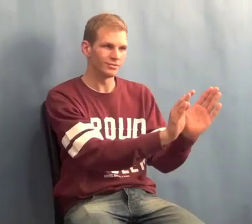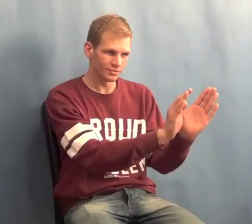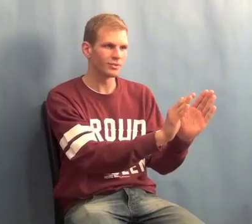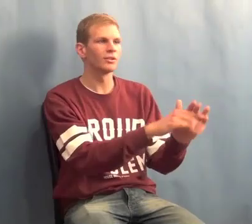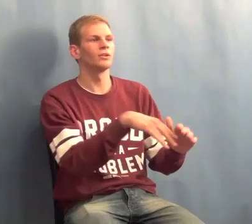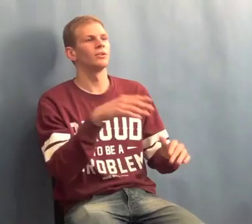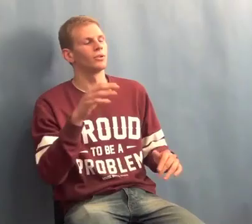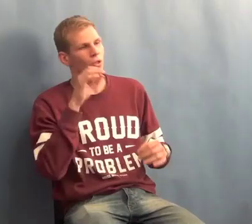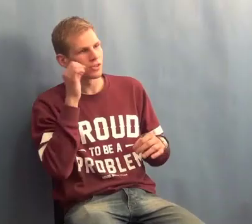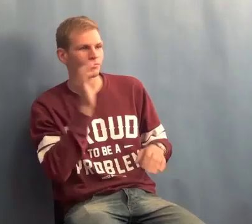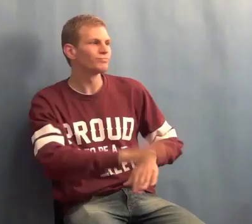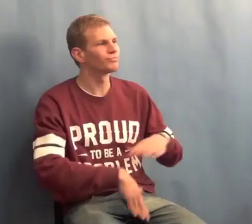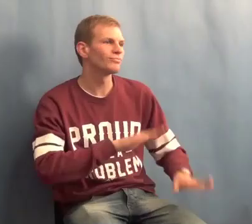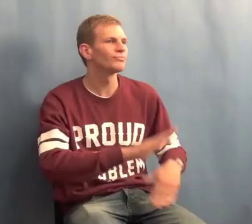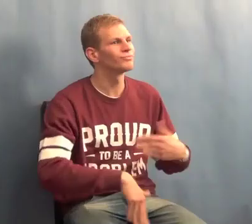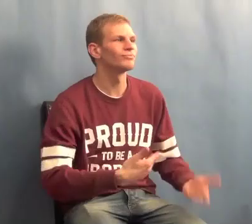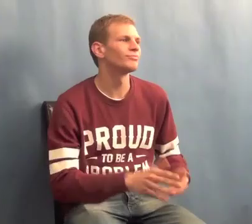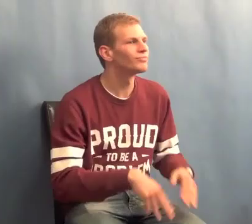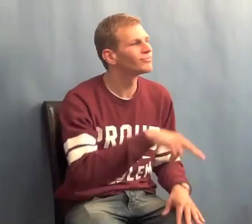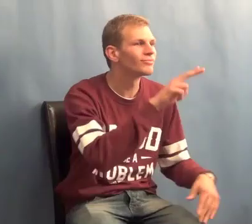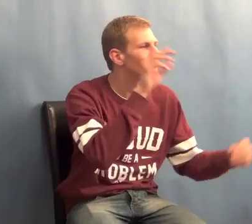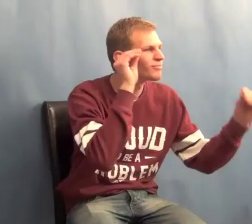Kot podchodzi, dotknęli się pyszczkami przez szkło.